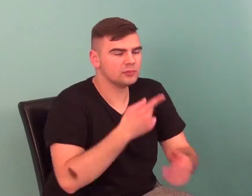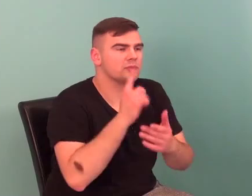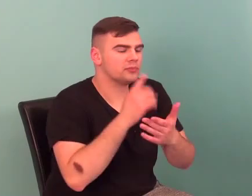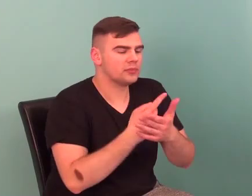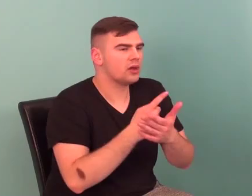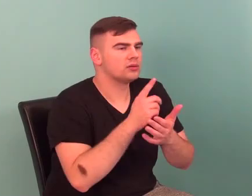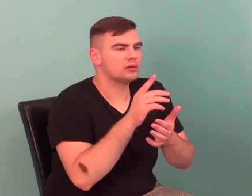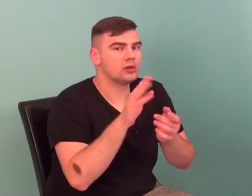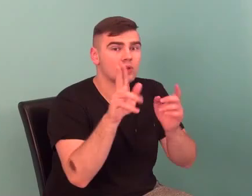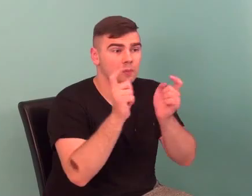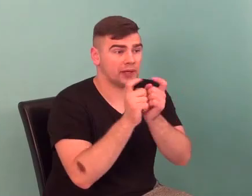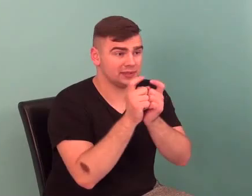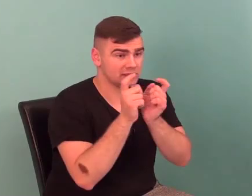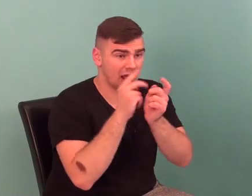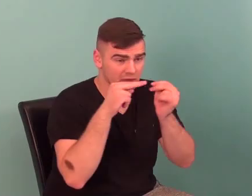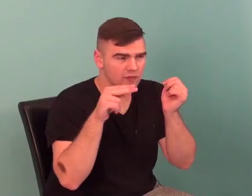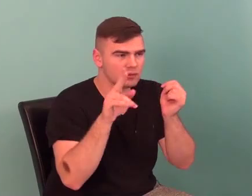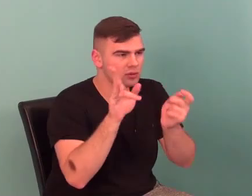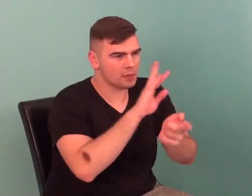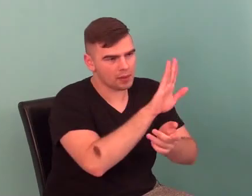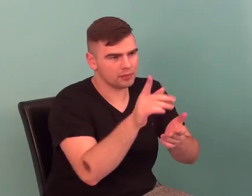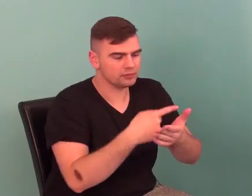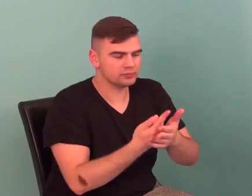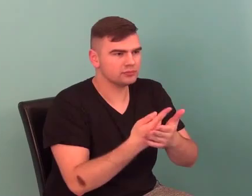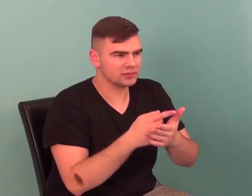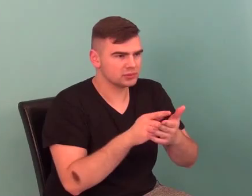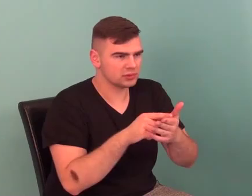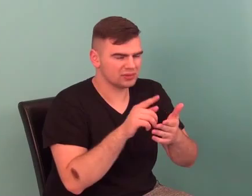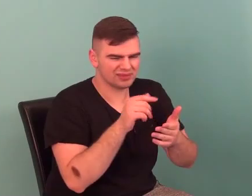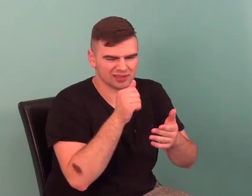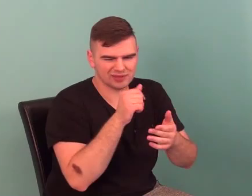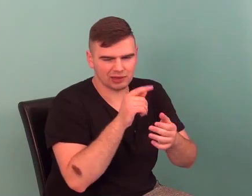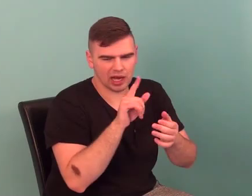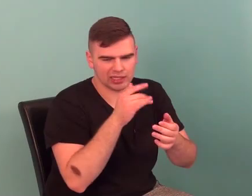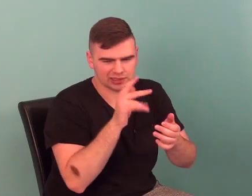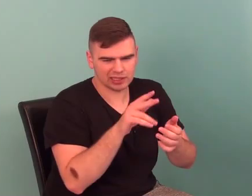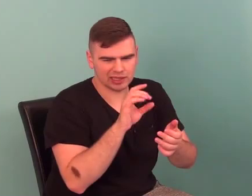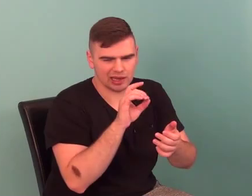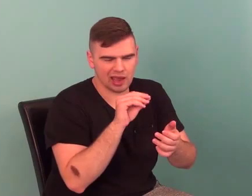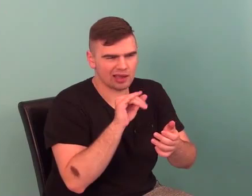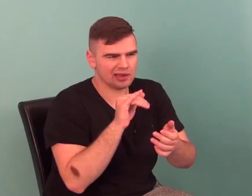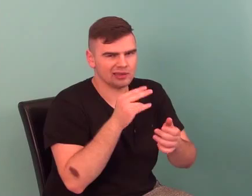Jak ktoś mieszka blisko elektrowni atomowej, to ma taką miarę, nazywa się Geiger.